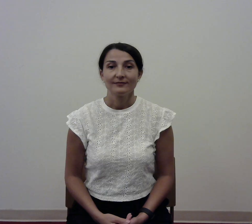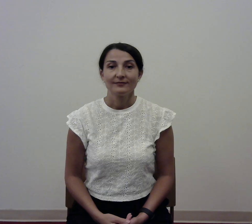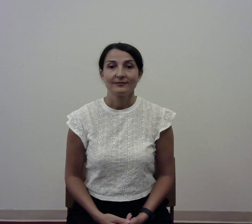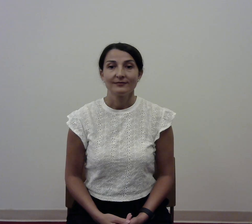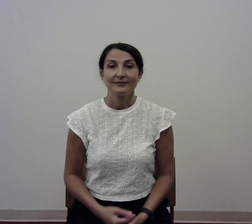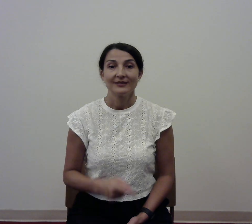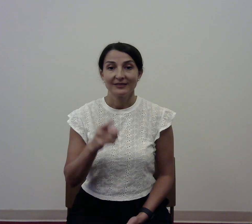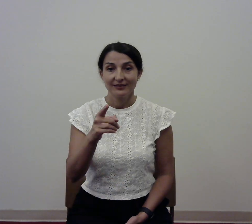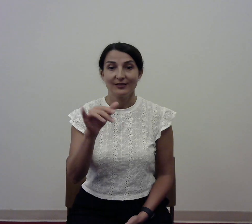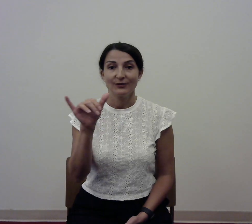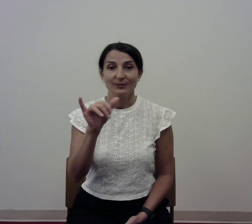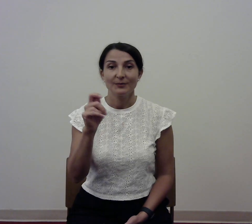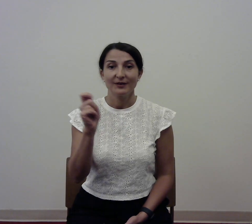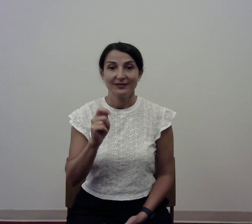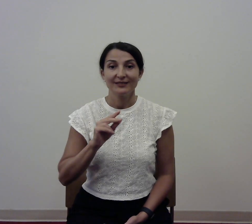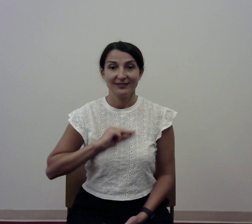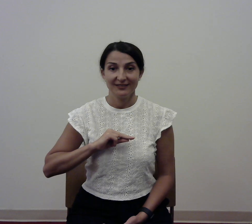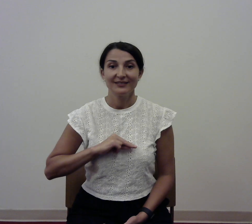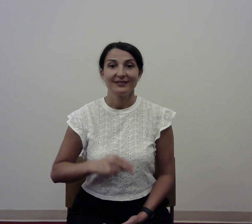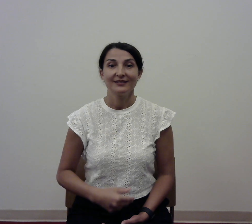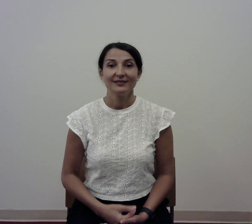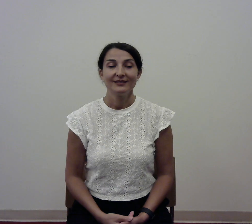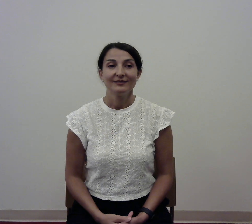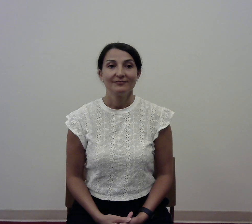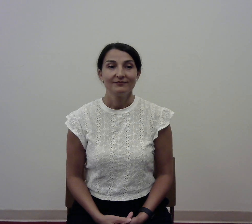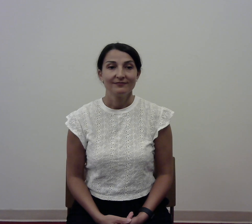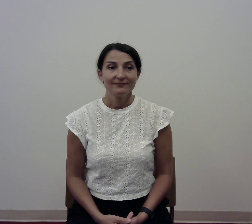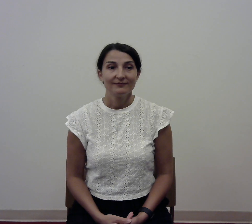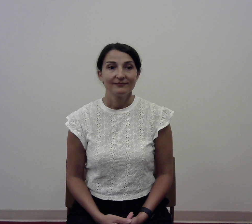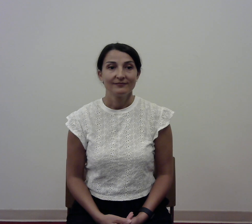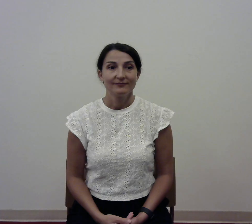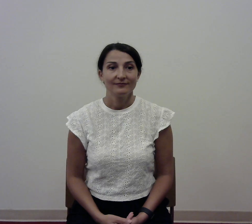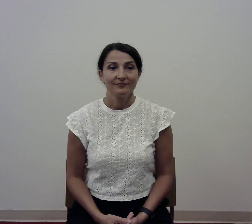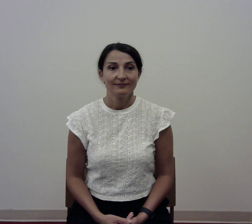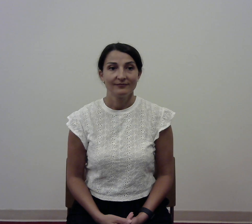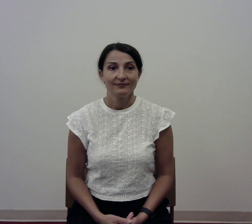Siz həftə sonu işləyirsiz?